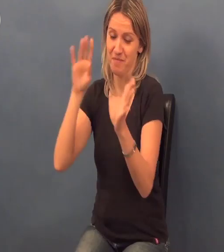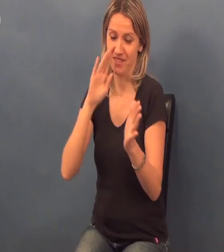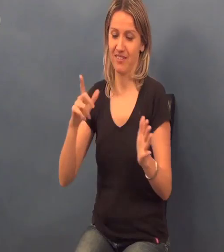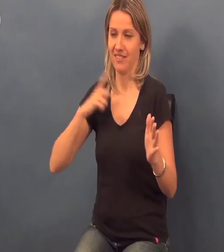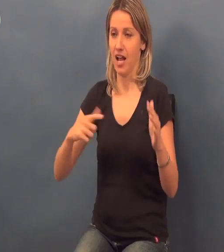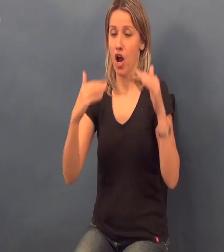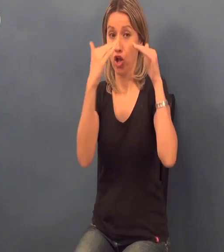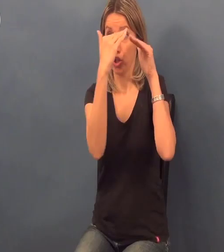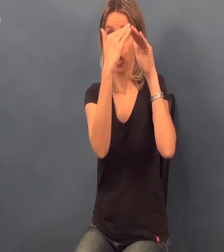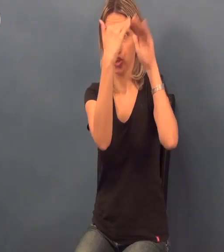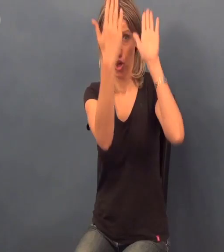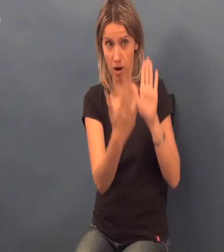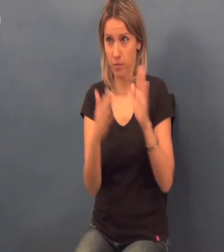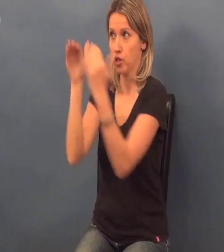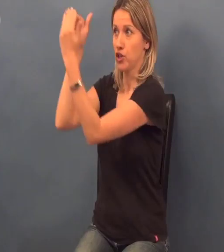Są dwa domy naprzeciwko siebie.